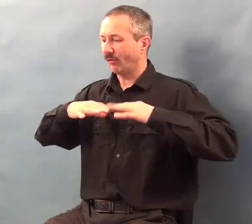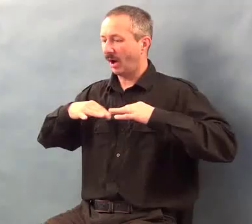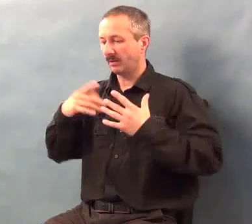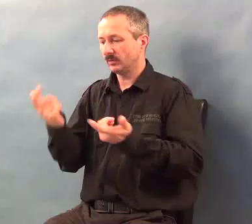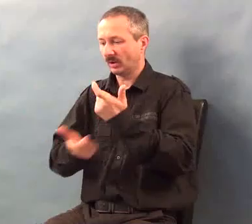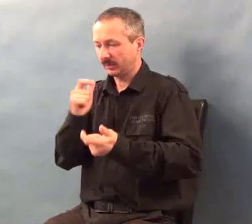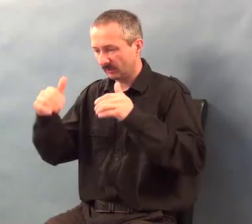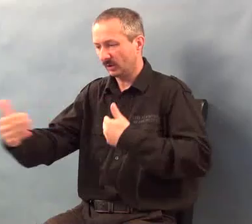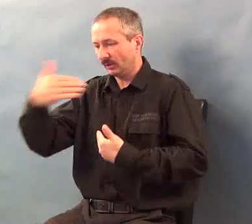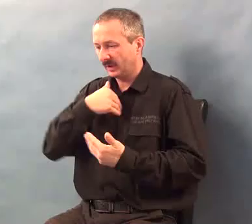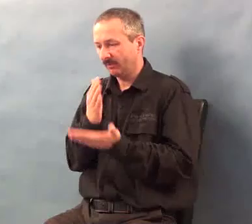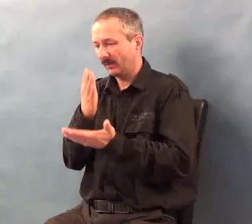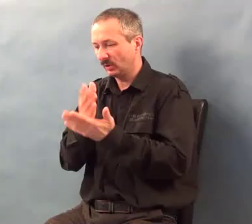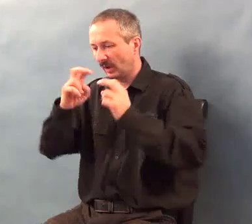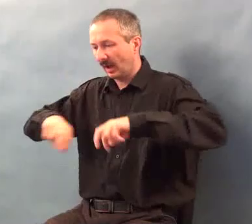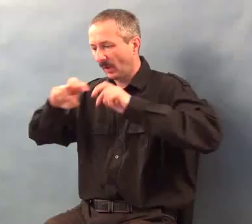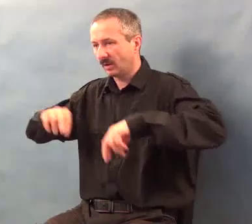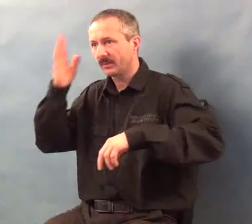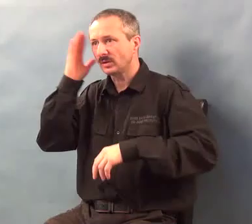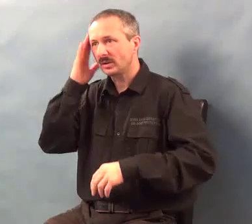Jakbyś nie miał co robić, to możesz przyjść do mnie i mi pomóc w remoncie mieszkania.